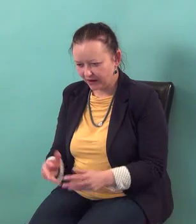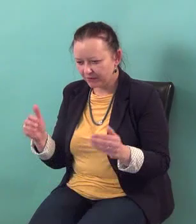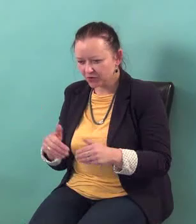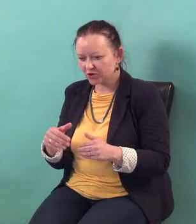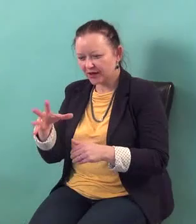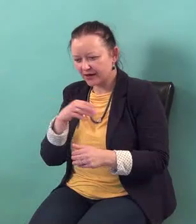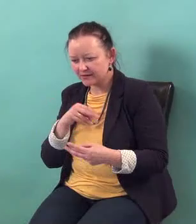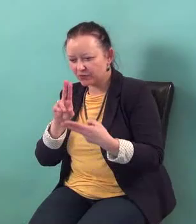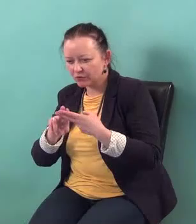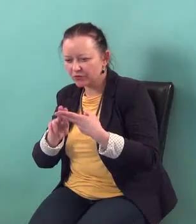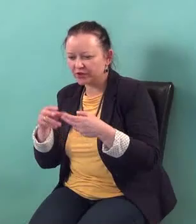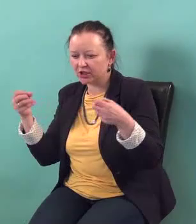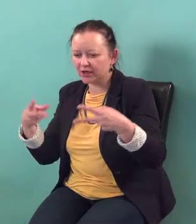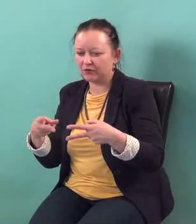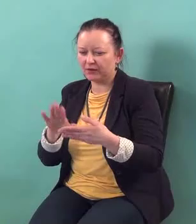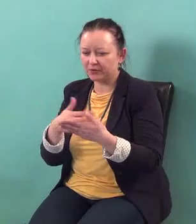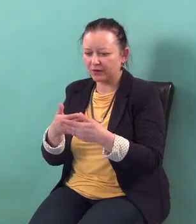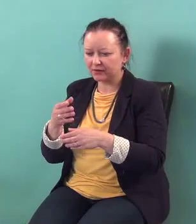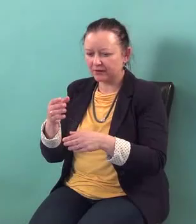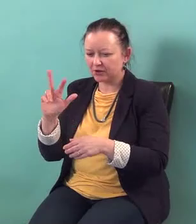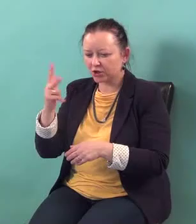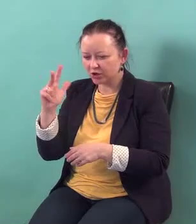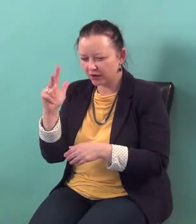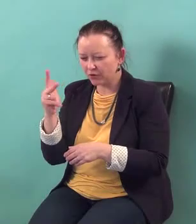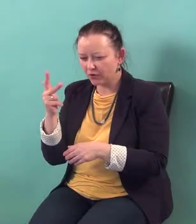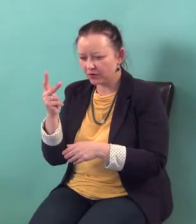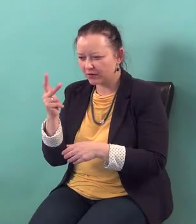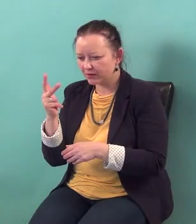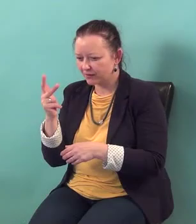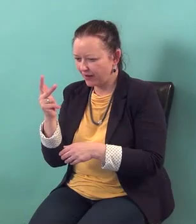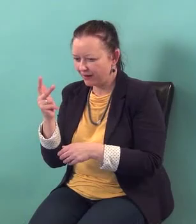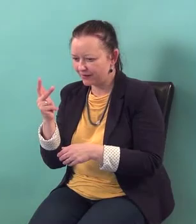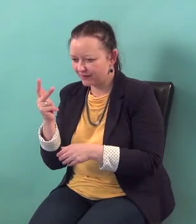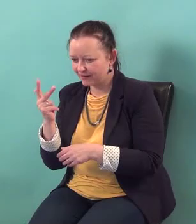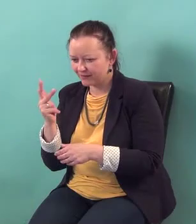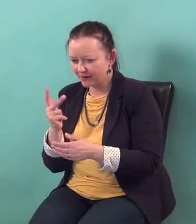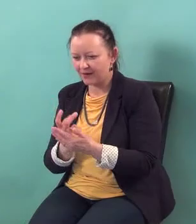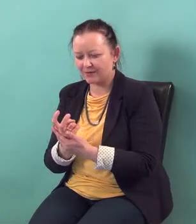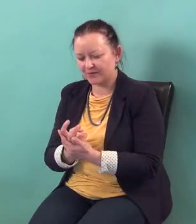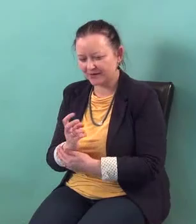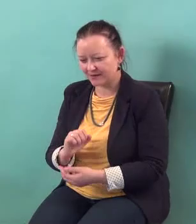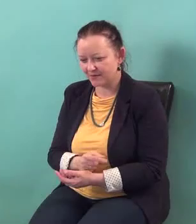Możemy razem się umówić do kina na przykład trzeciego lutego.